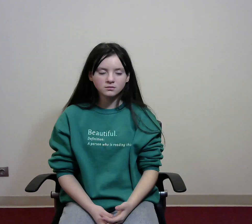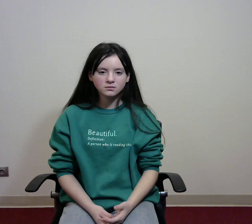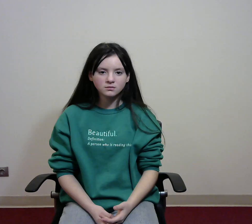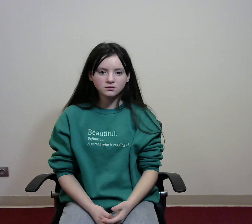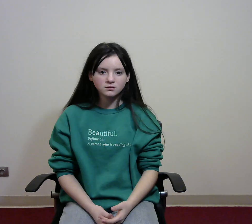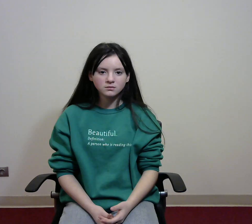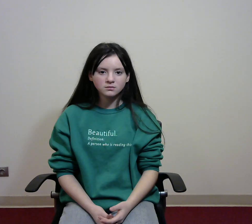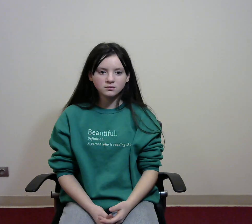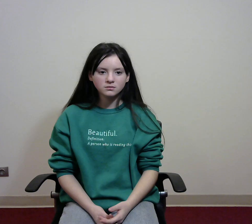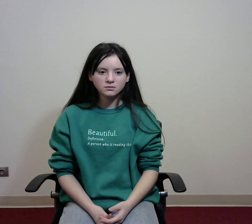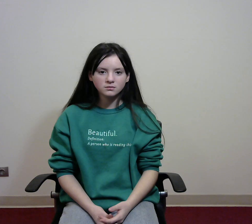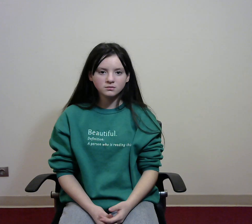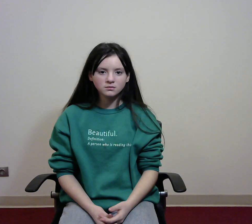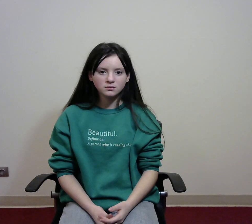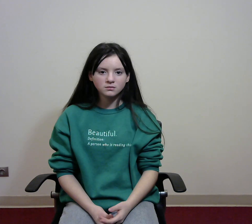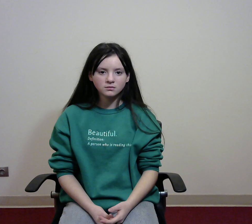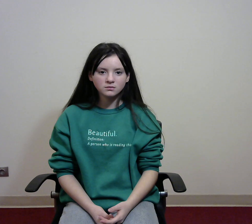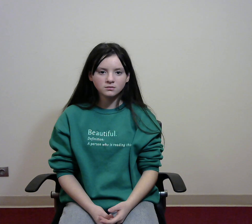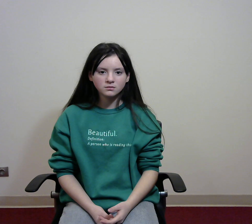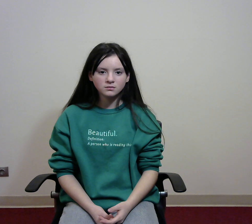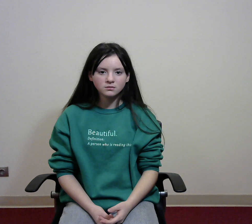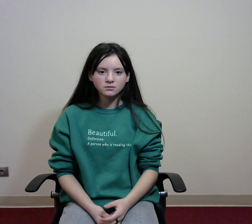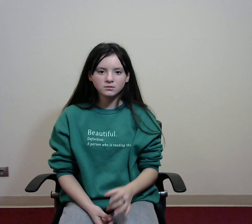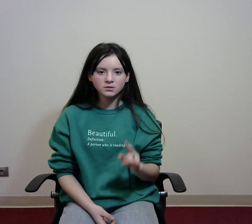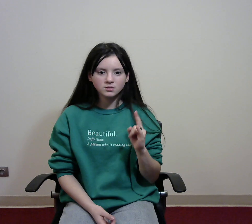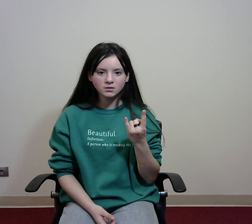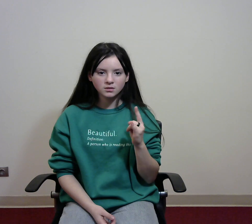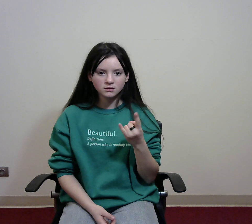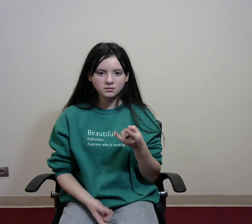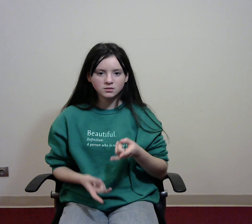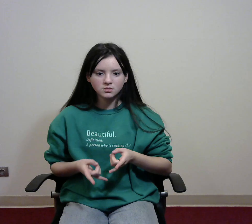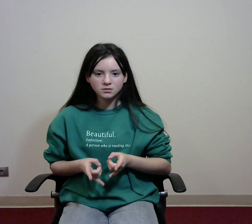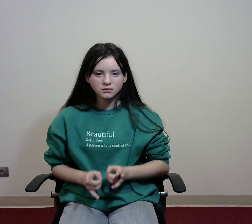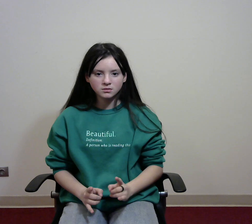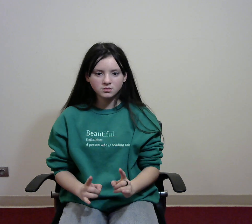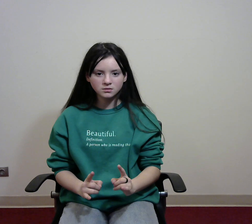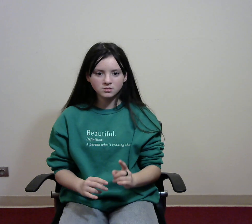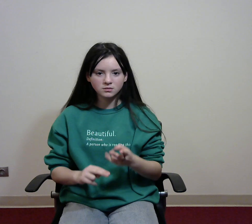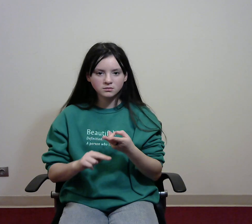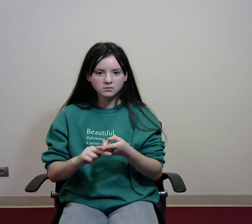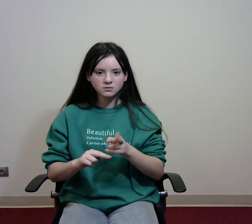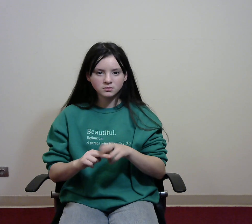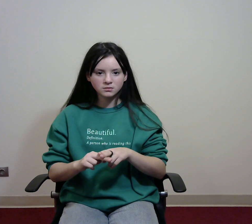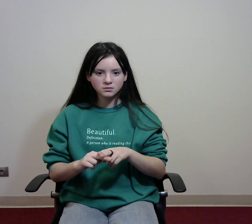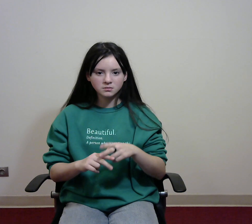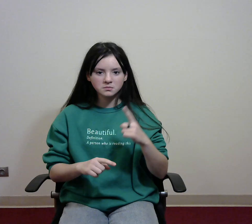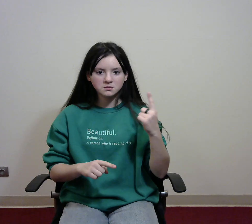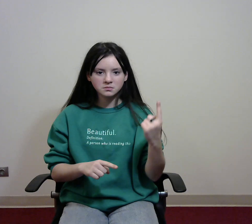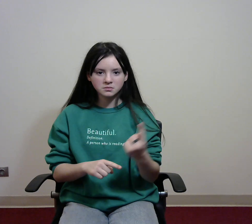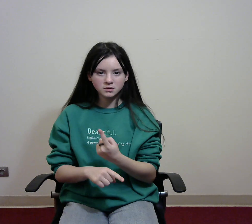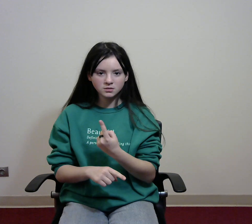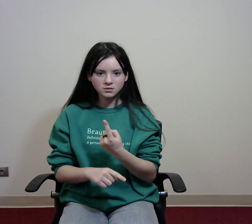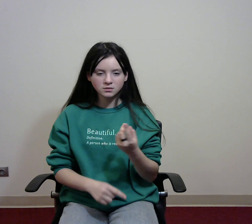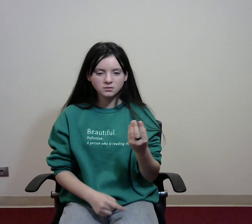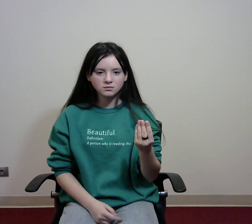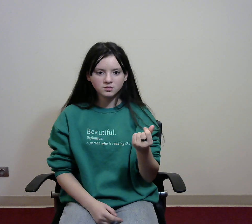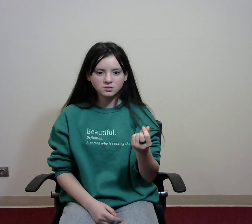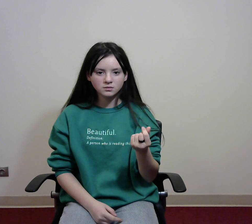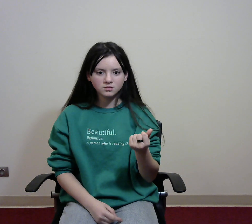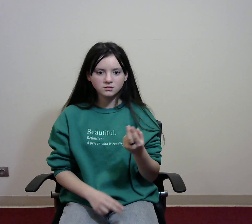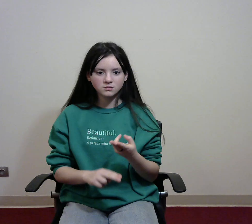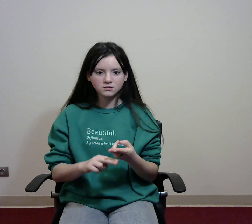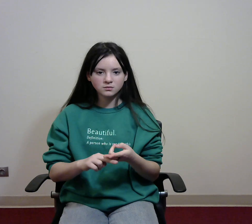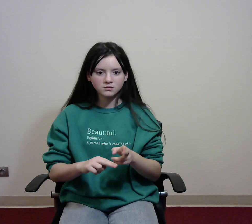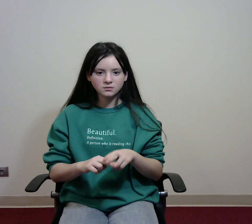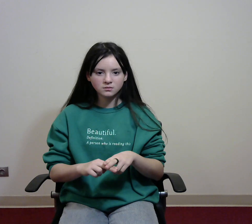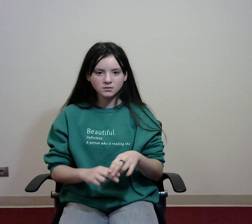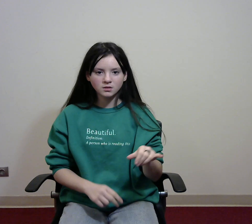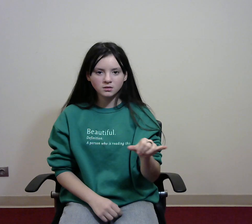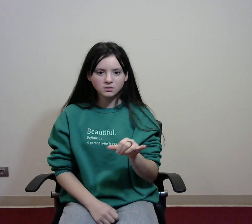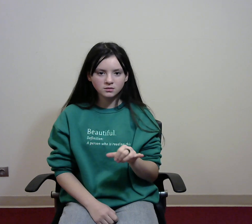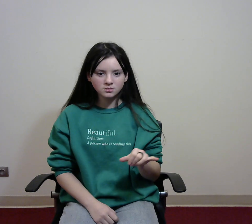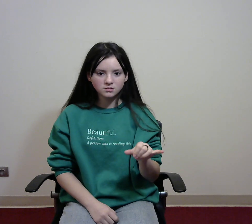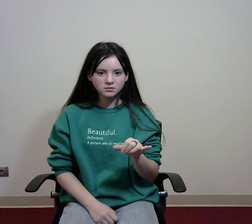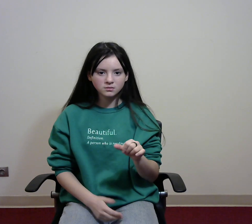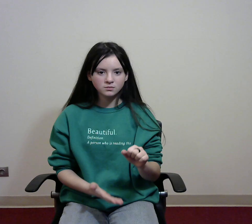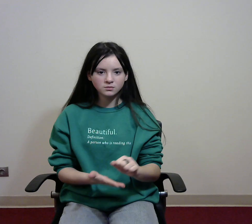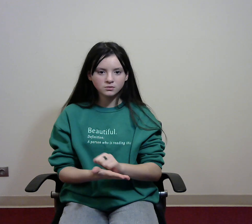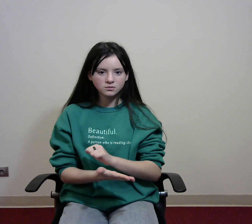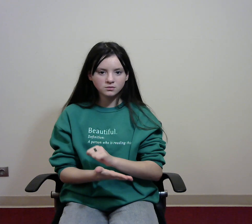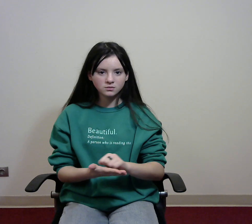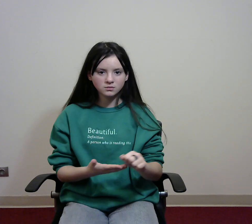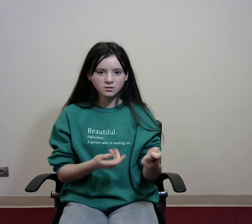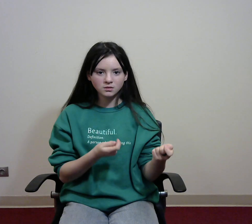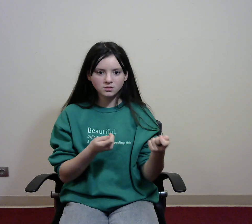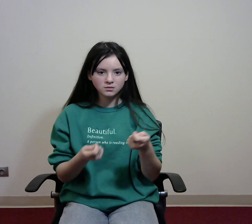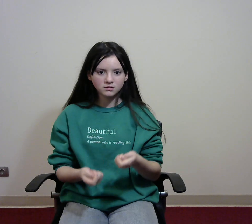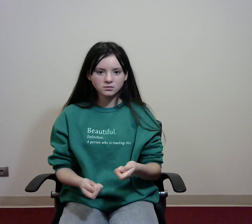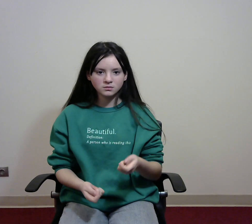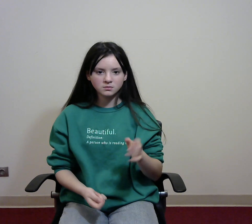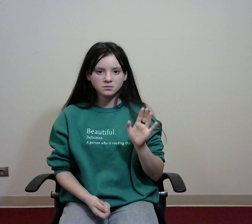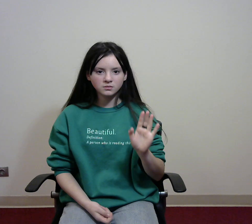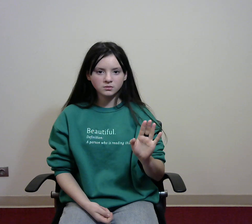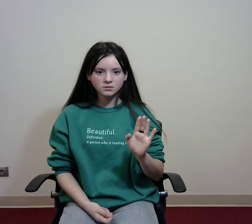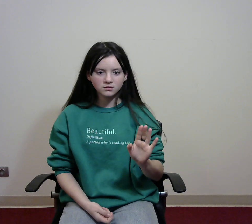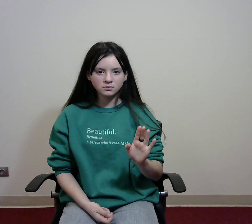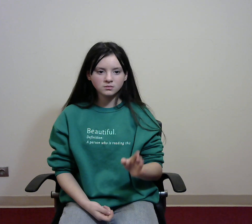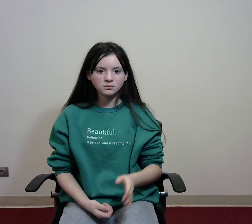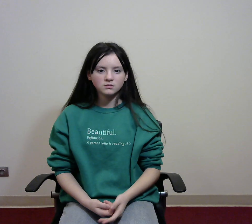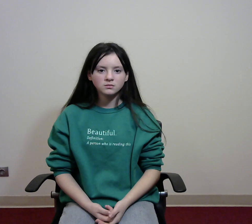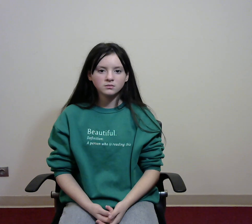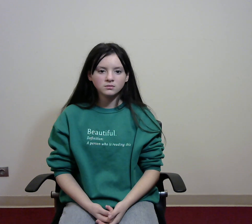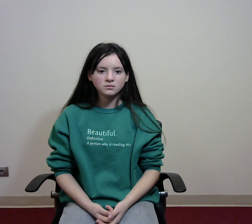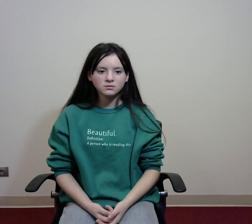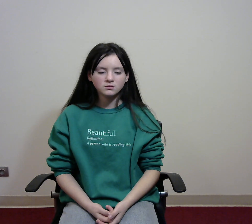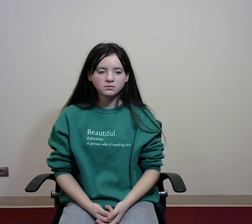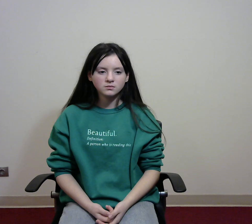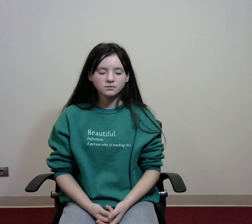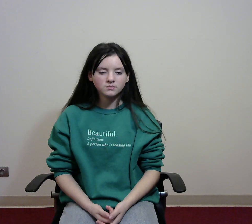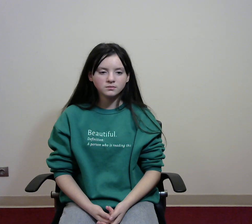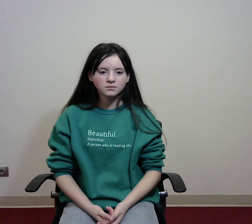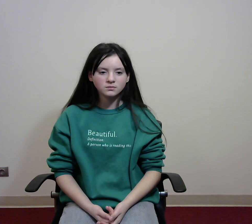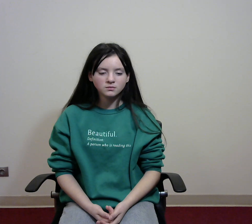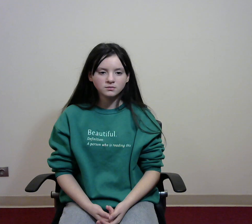Uşağın doğulmasına görə birdəfəlik müavinət üçün hansı sənədləri gətirməliyəm?